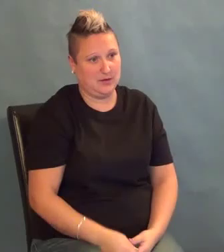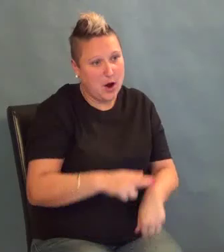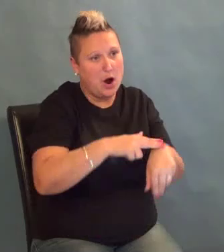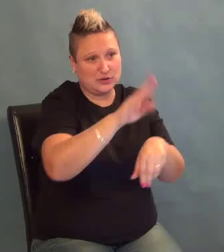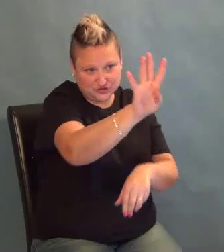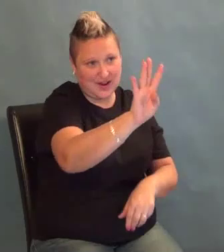O godzinie czwartej.